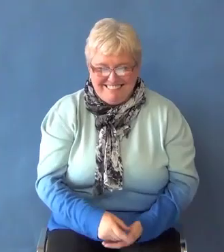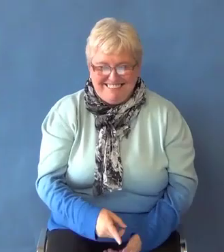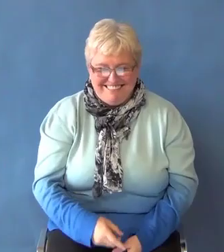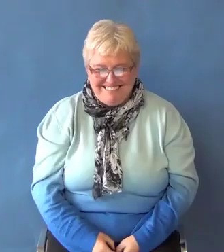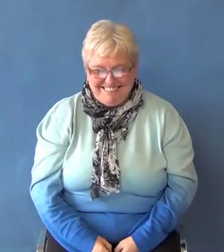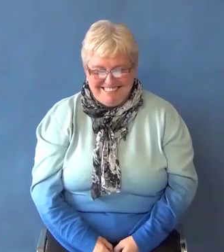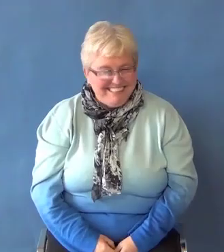Tam jest.